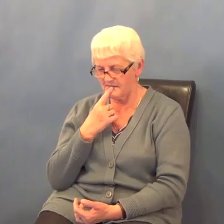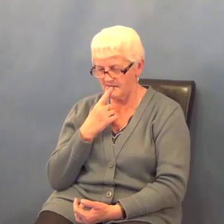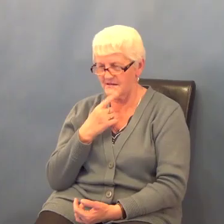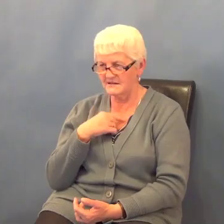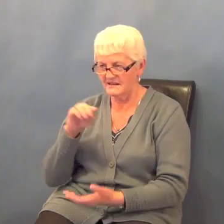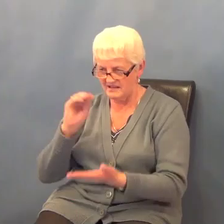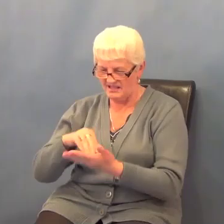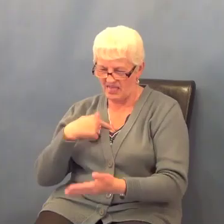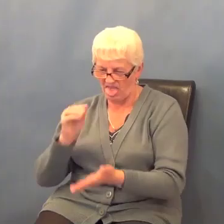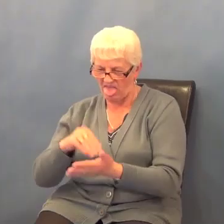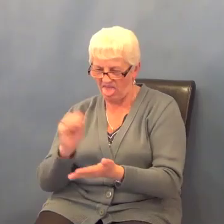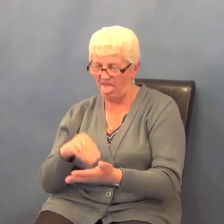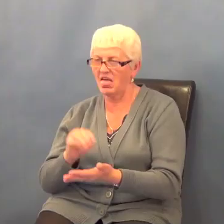Ja wymyślam i dodaję.